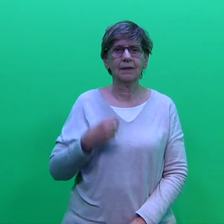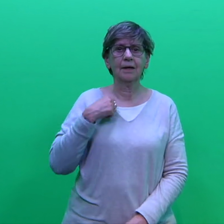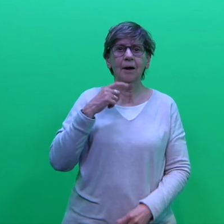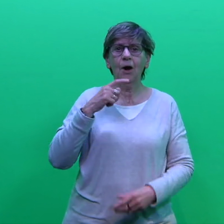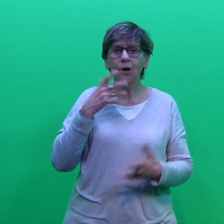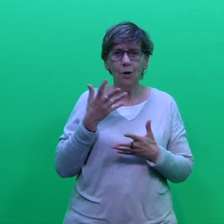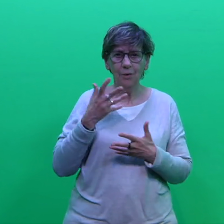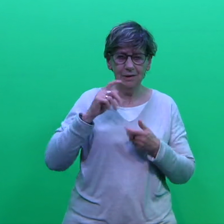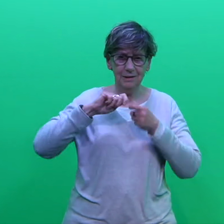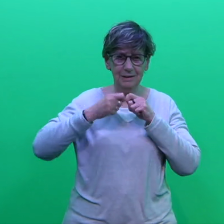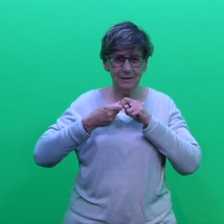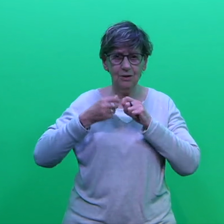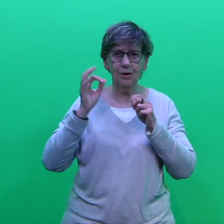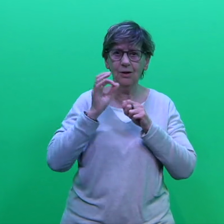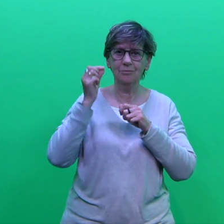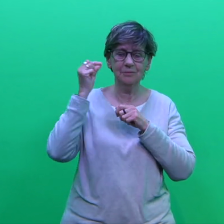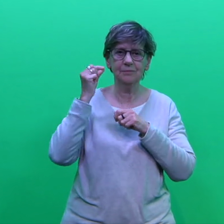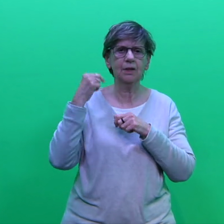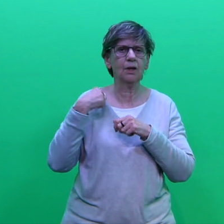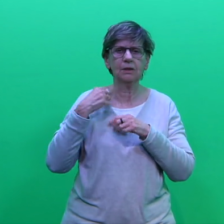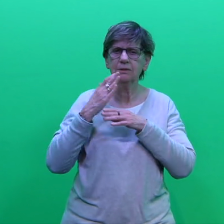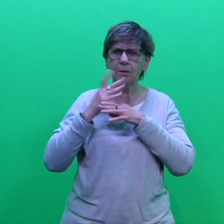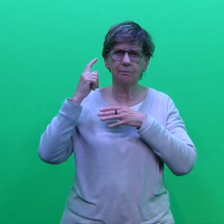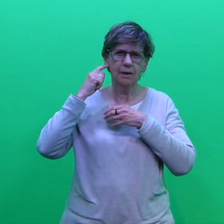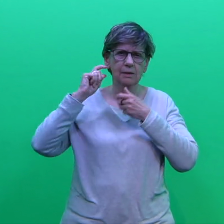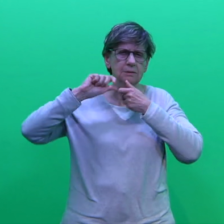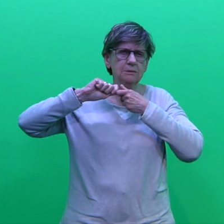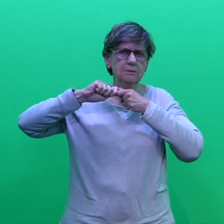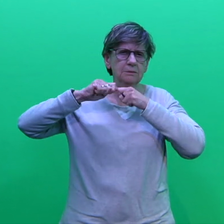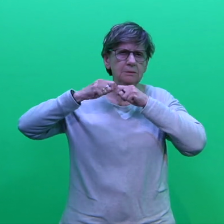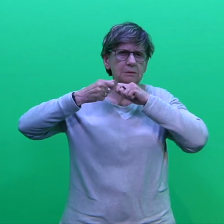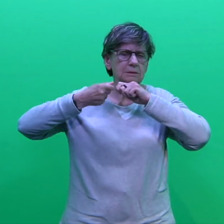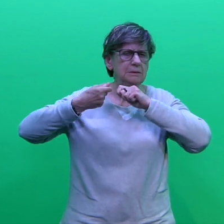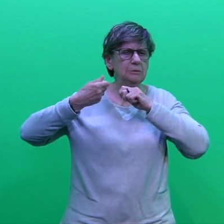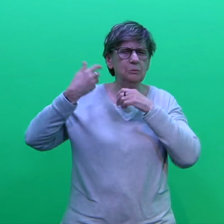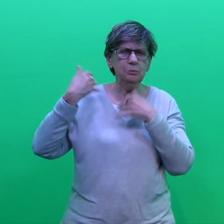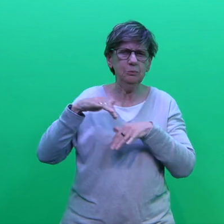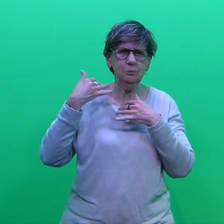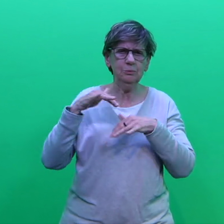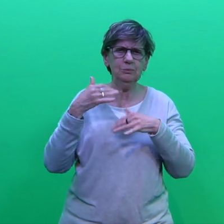Si el dolor és intens o punxant? Sempre és molt intens.